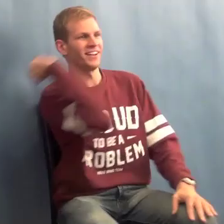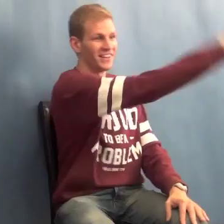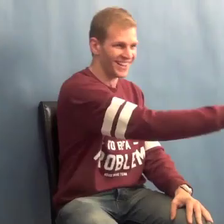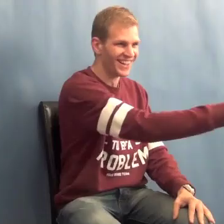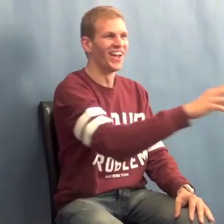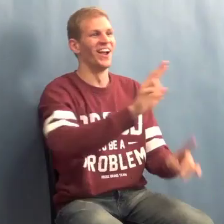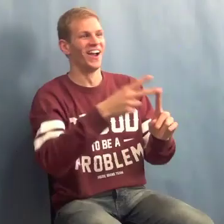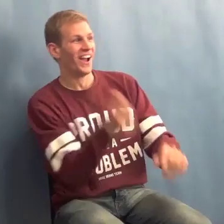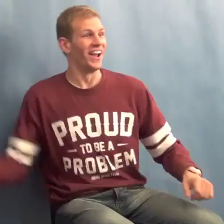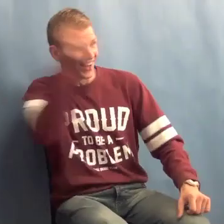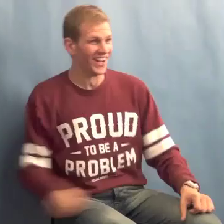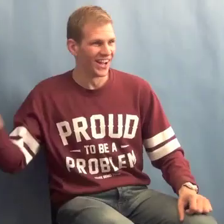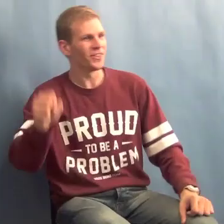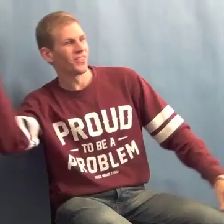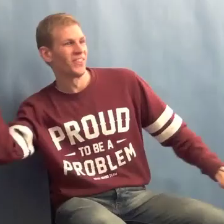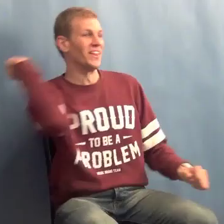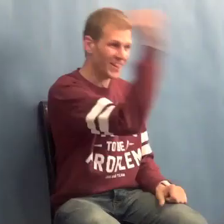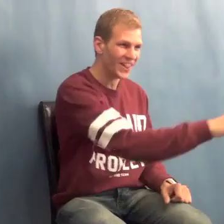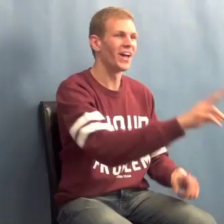Zrobił to samo po raz drugi.